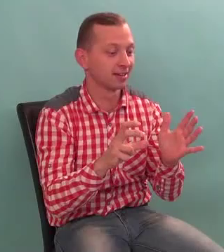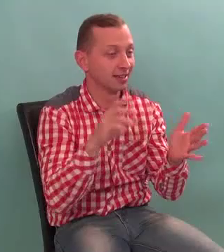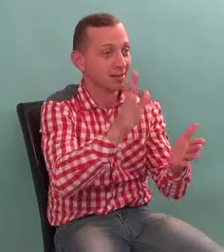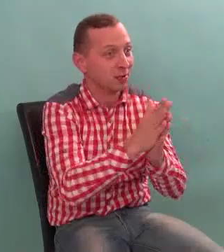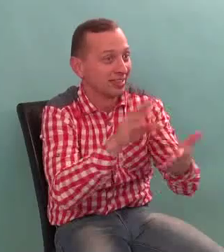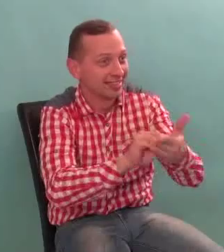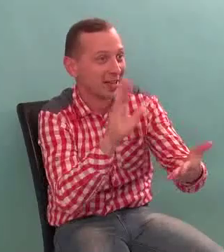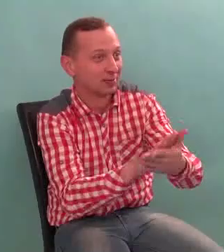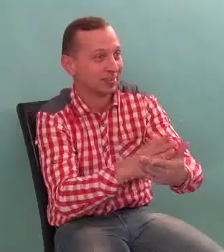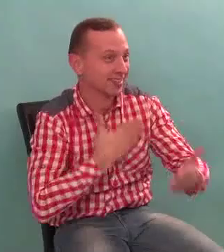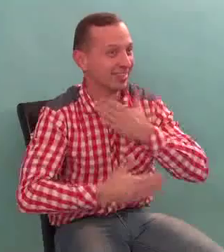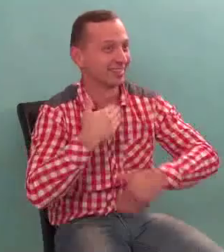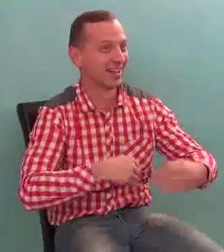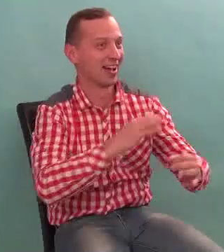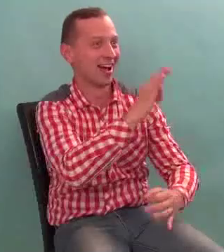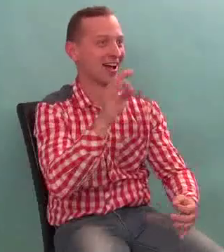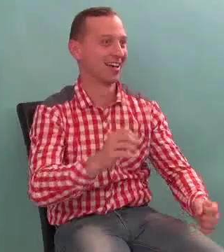Proszę to zapisać, w końcu jestem zadowolony, dawno nie było takiej okazji.